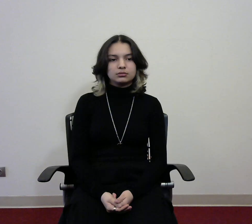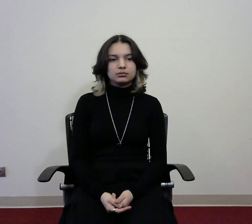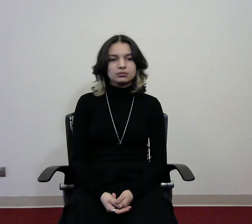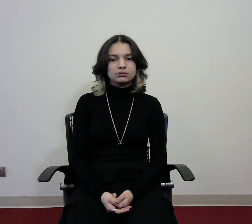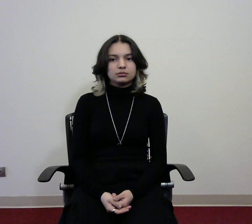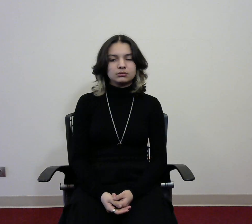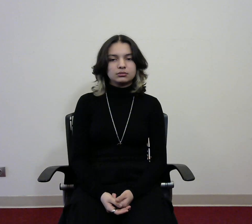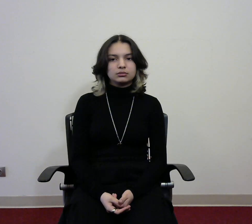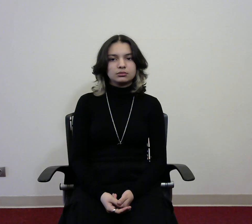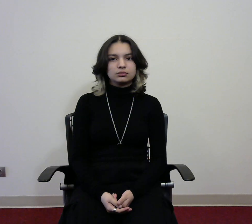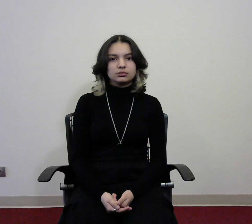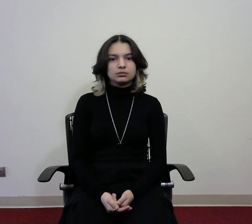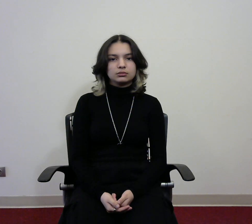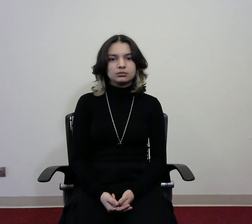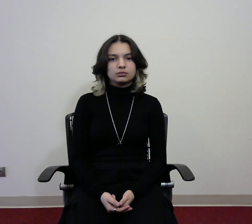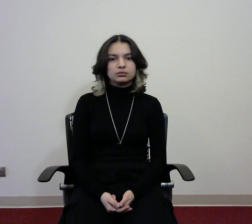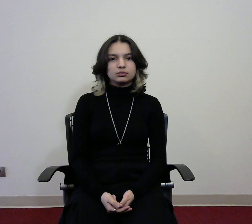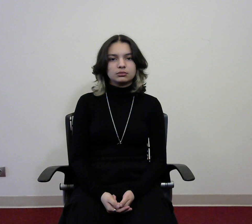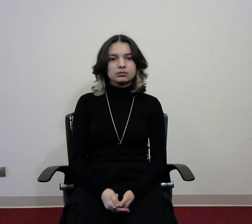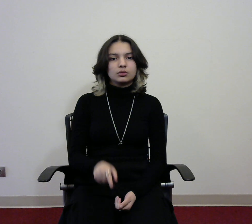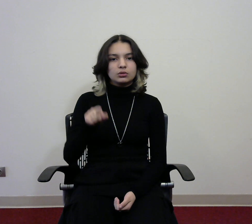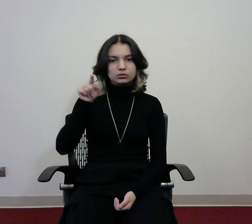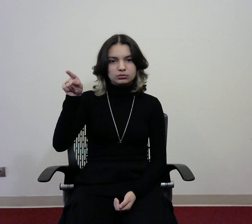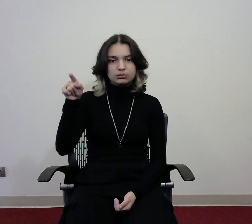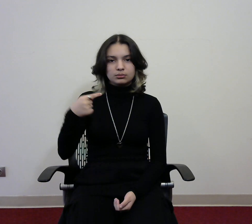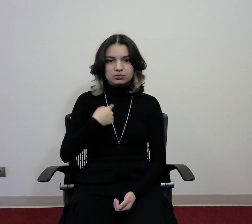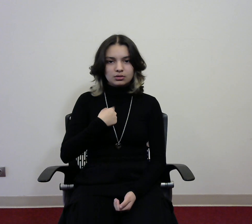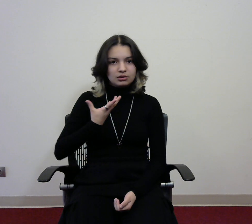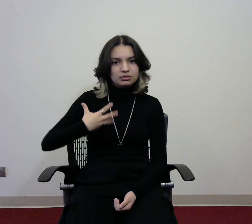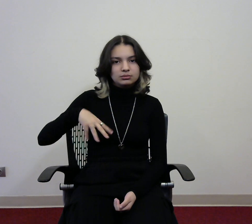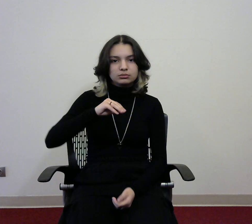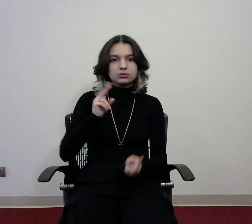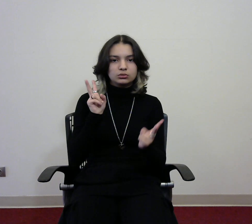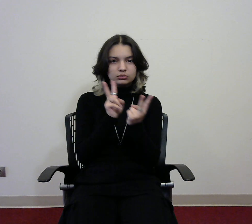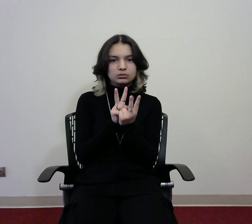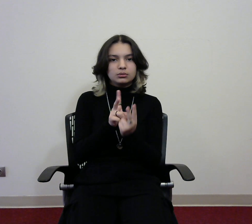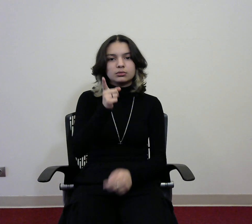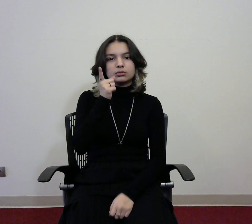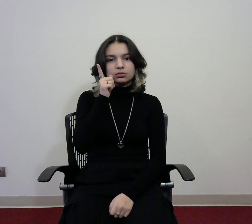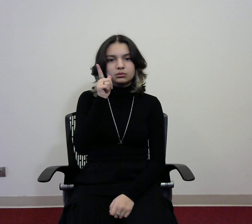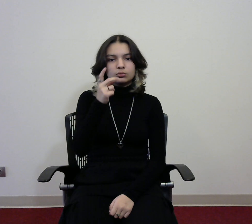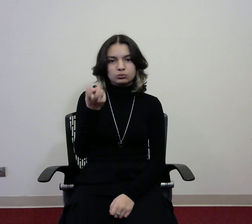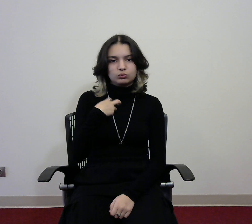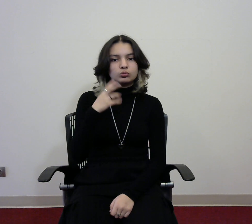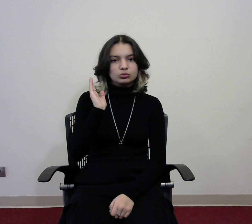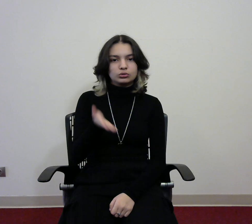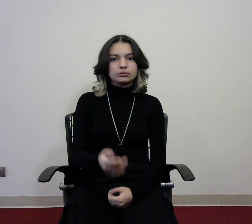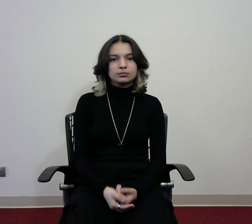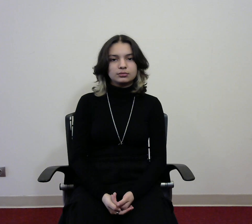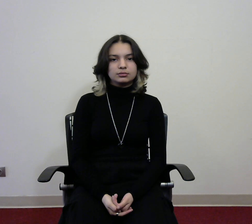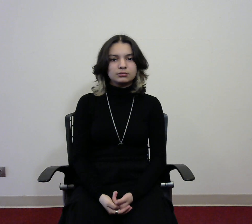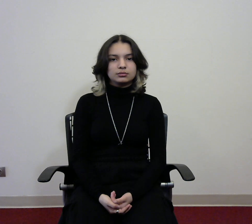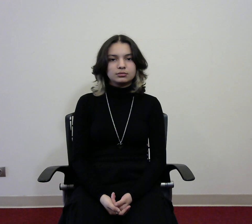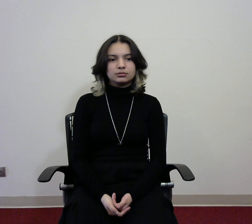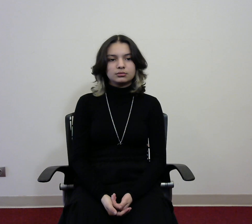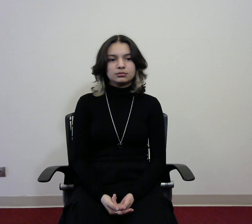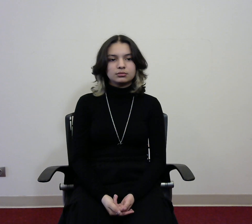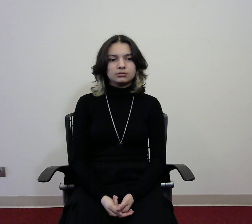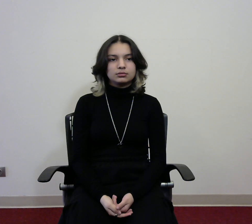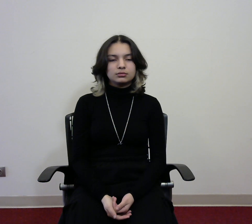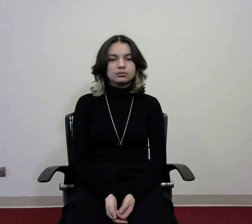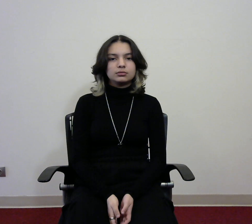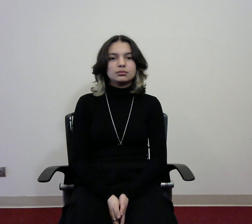O, bizi görməyə birisigün gələcək